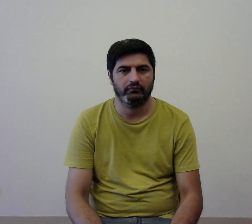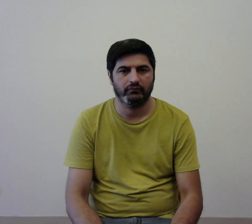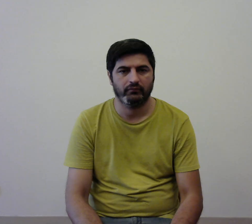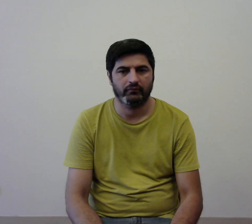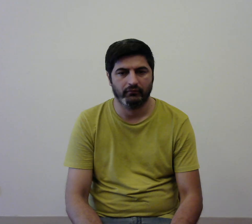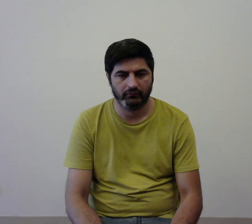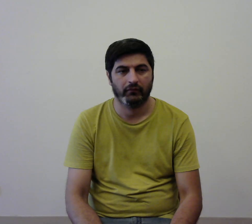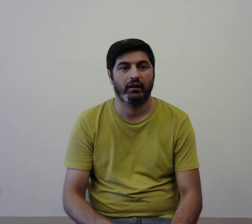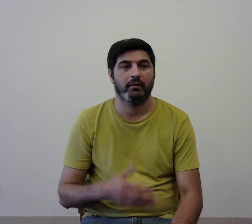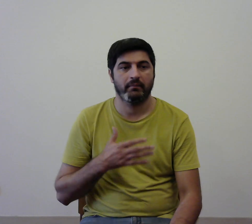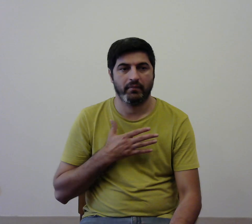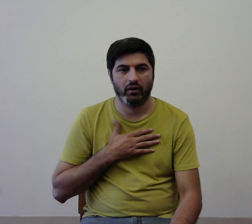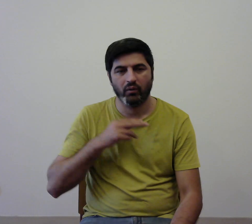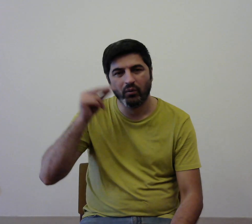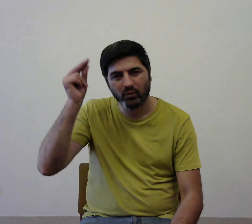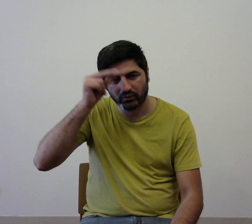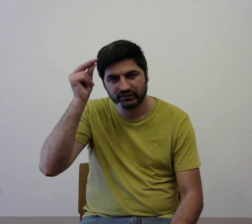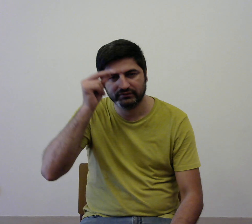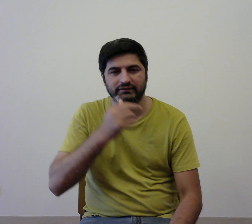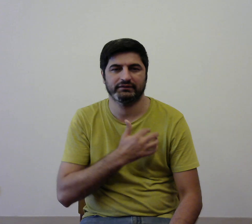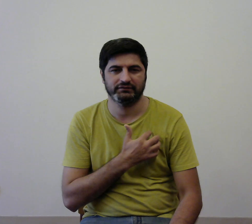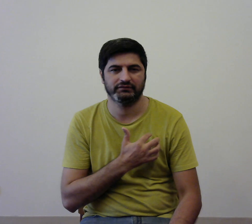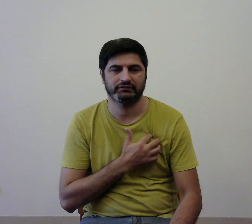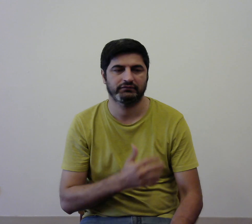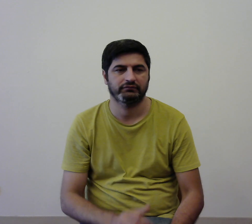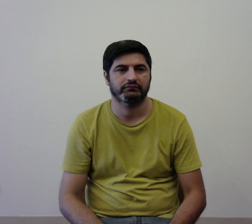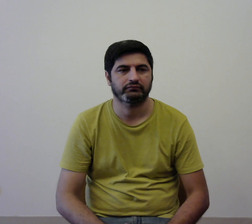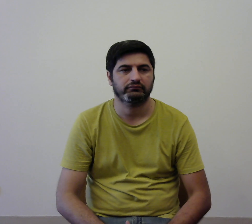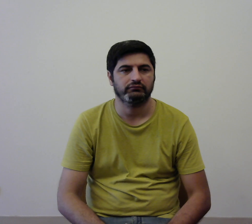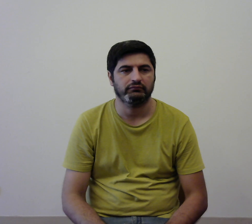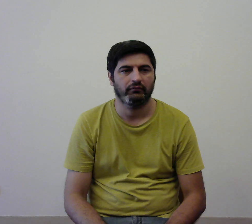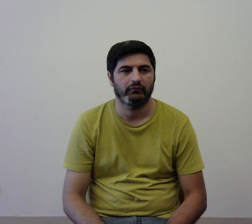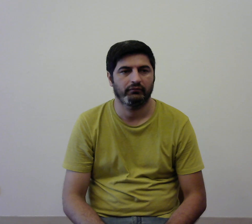Mən öyrənmək istəyirəm